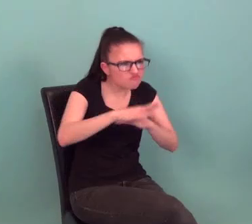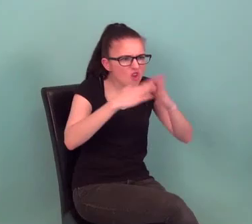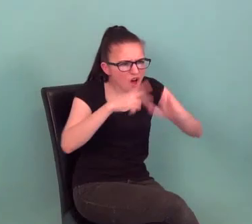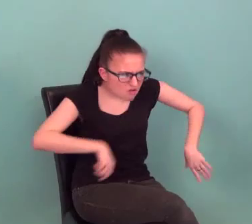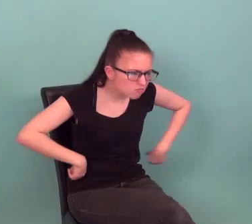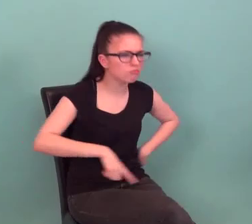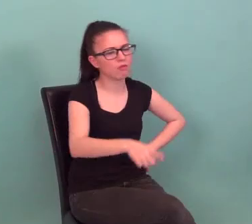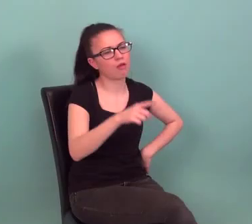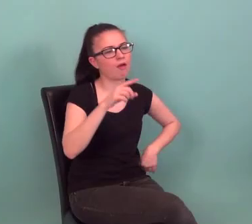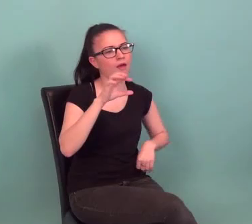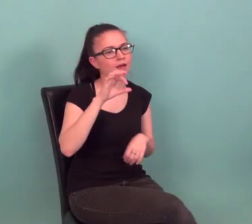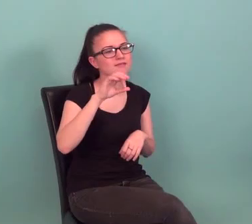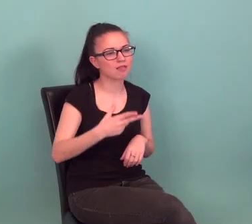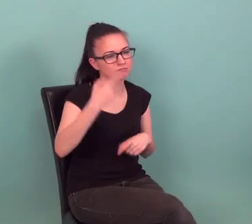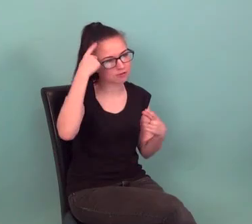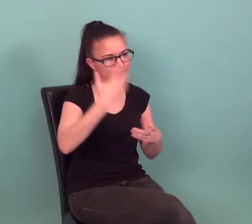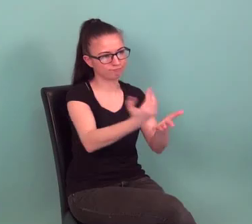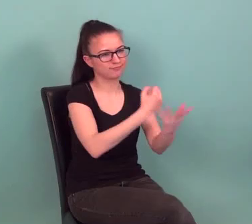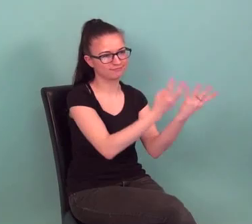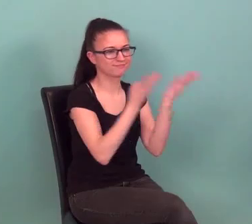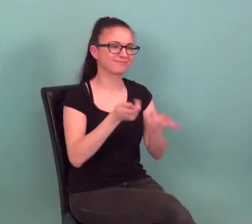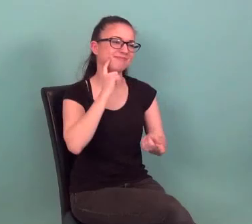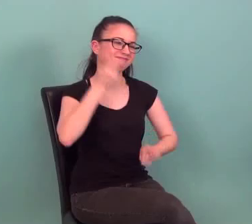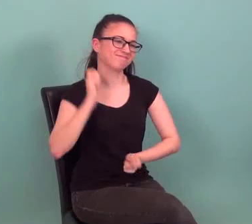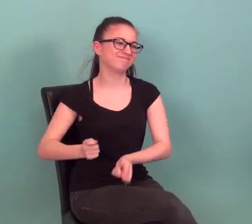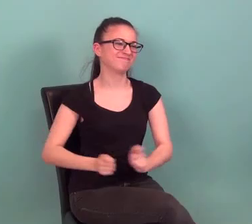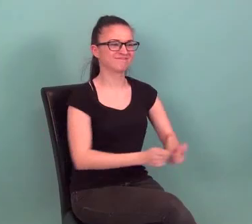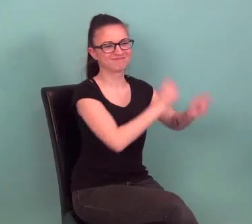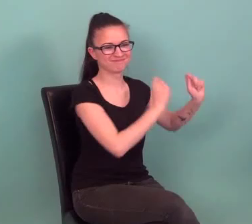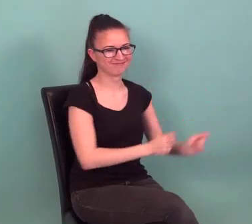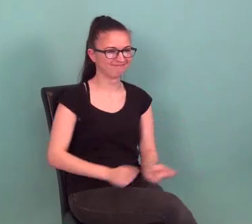Podpiera się pod boki i widzi, że to jego syn Myszka Miki wziął płot i bawi się nim grając jak na cymbałkach.